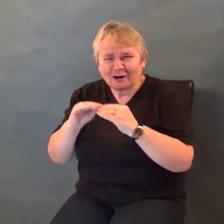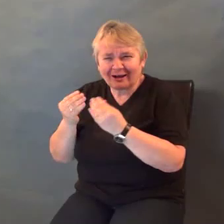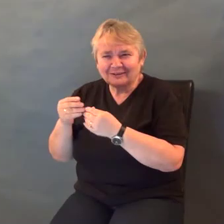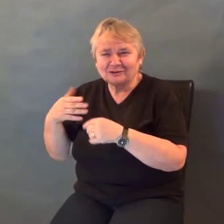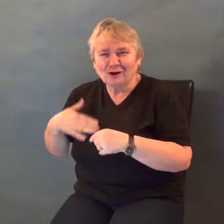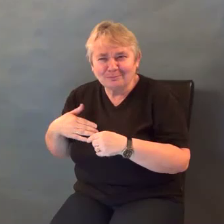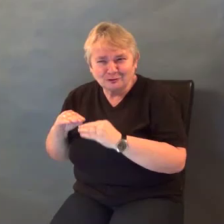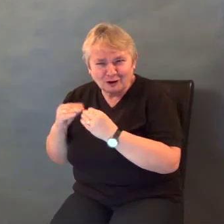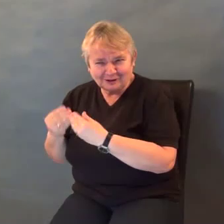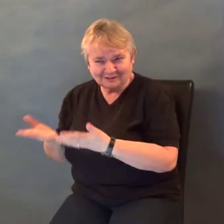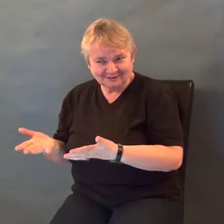W sobotę jest impreza rodzinna.